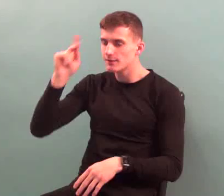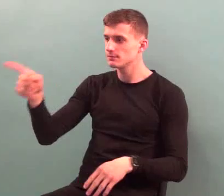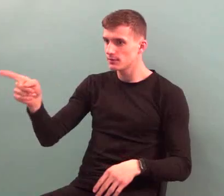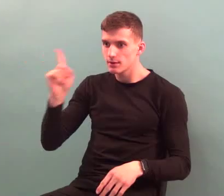Chłopak dziwi się.